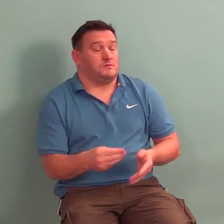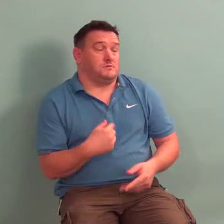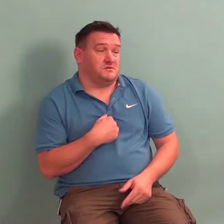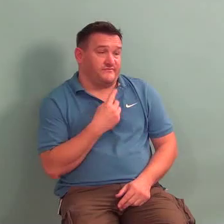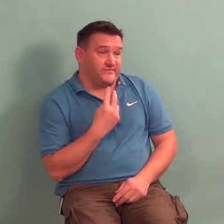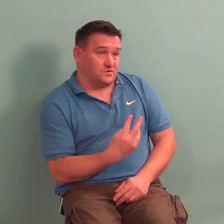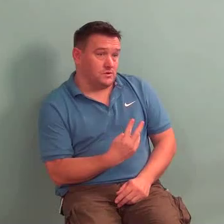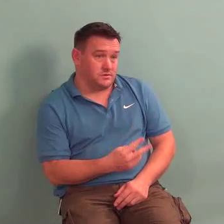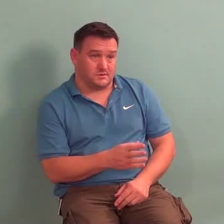Dwa złote.